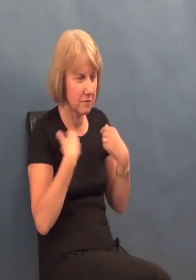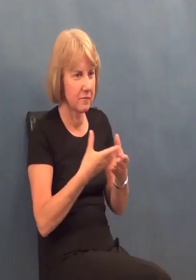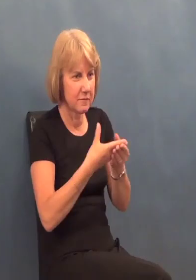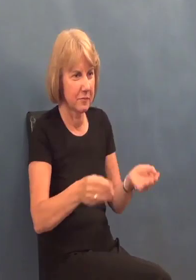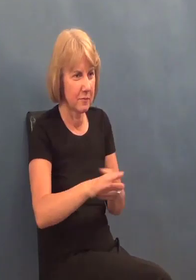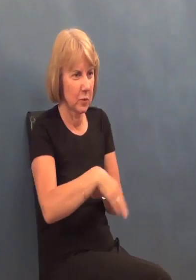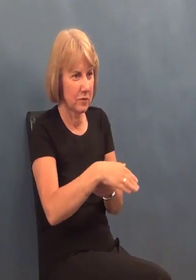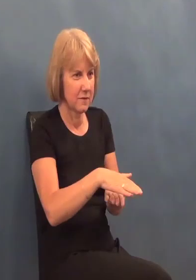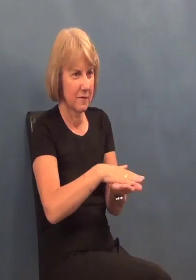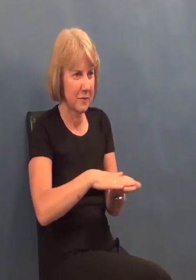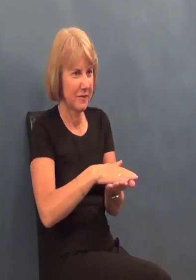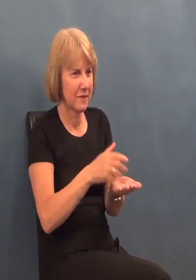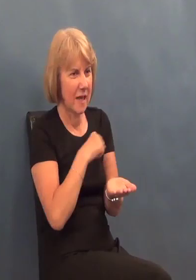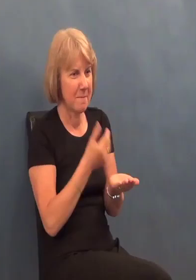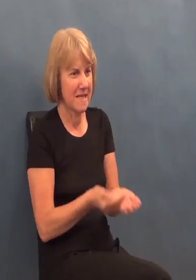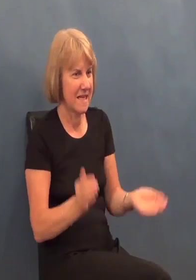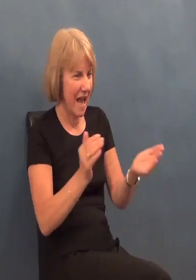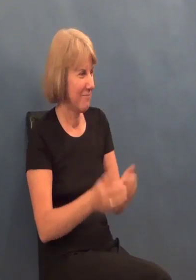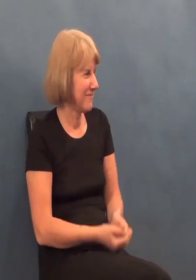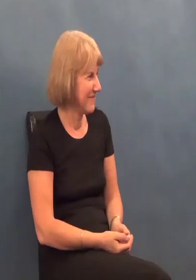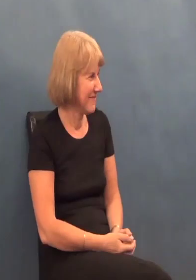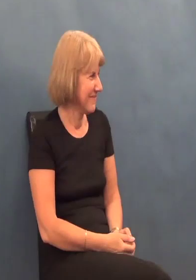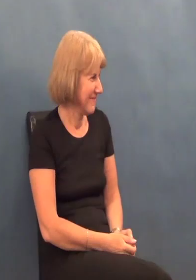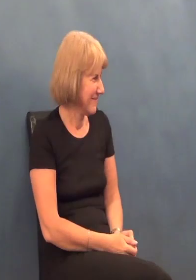Myszka wraca i jest zaskoczona zniknięciem jabłek, bo została tylko pusta miska.